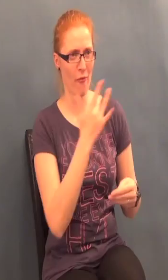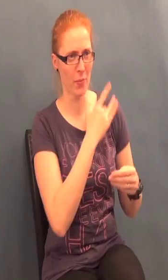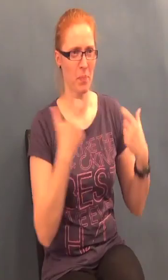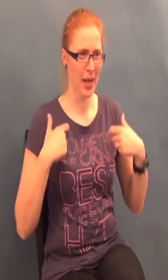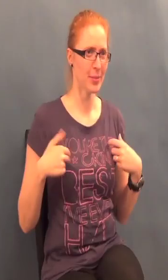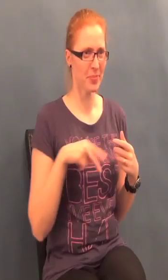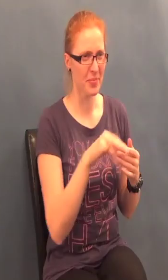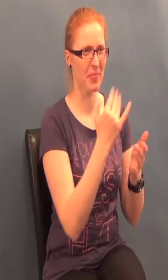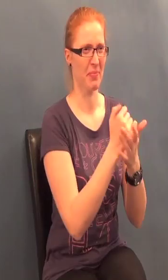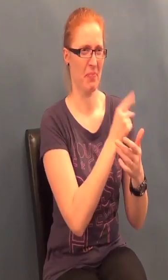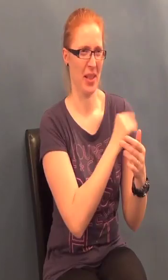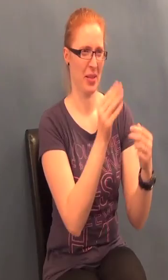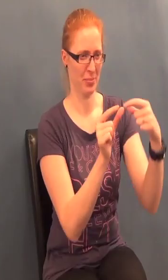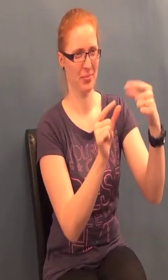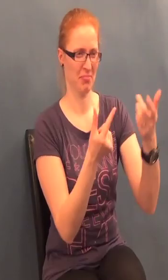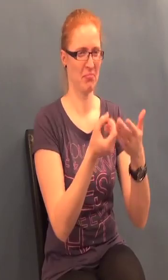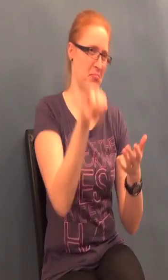Bierze też różne materiały.